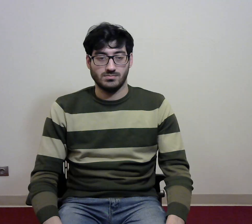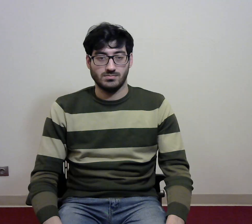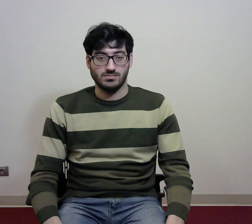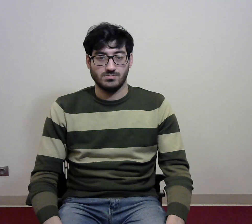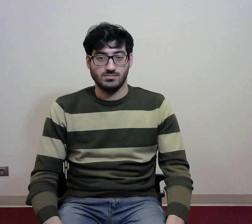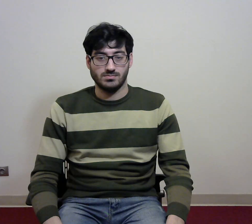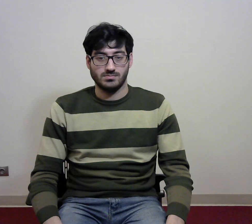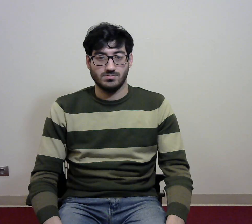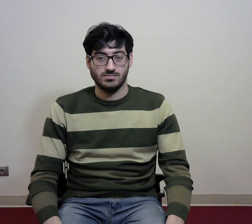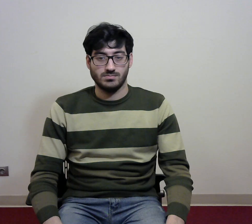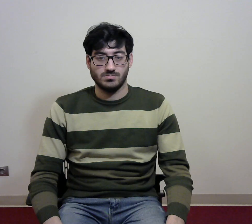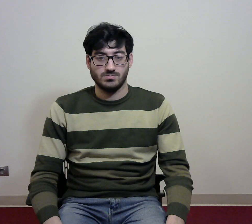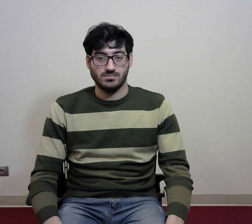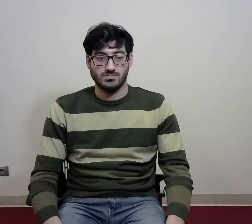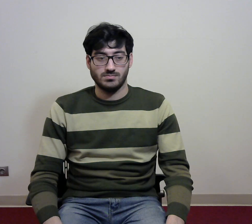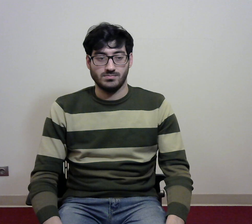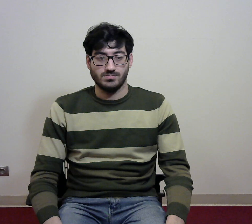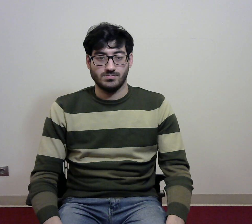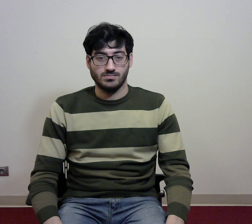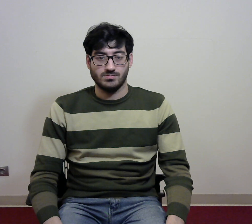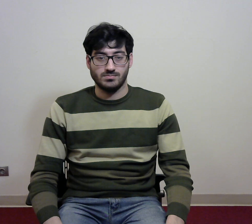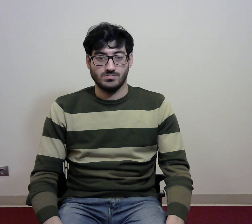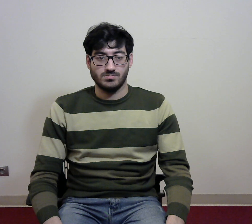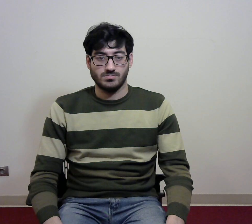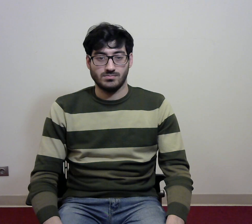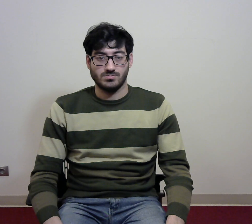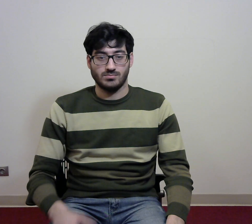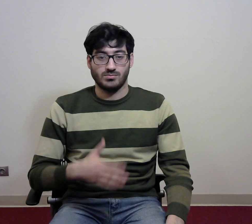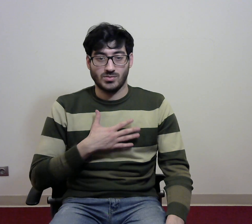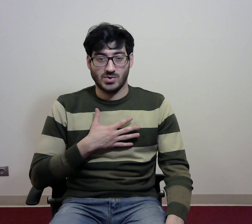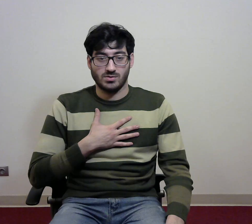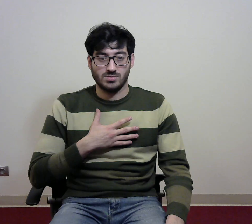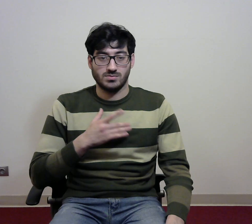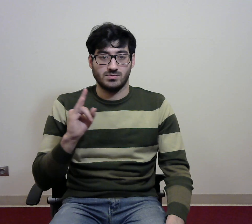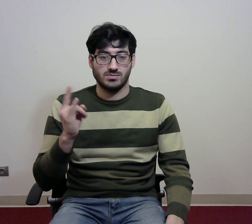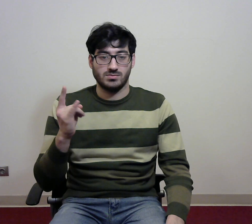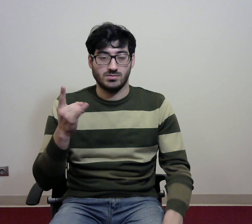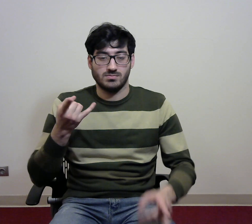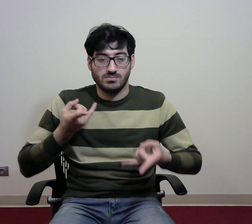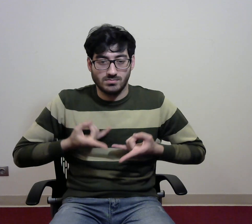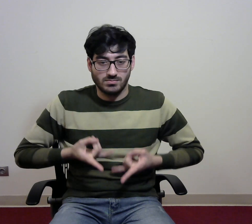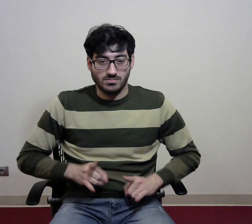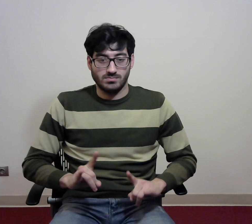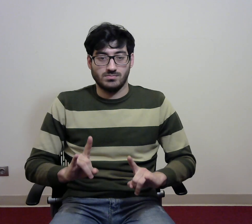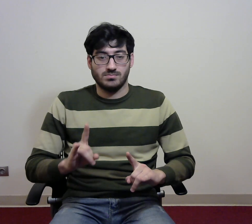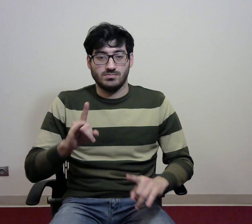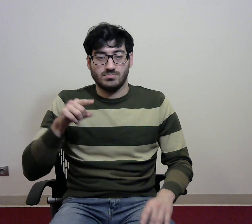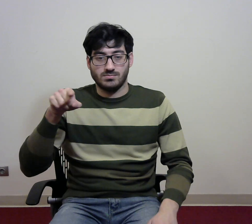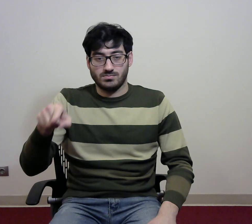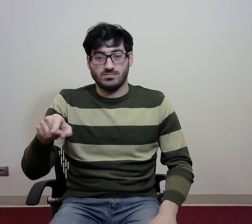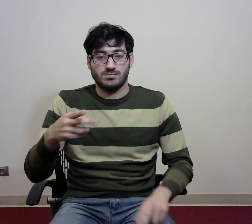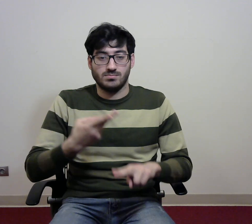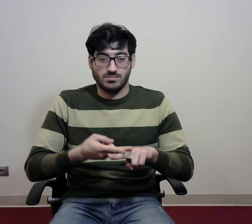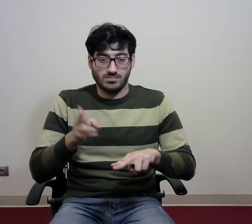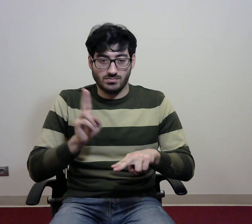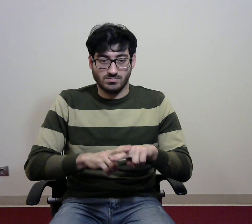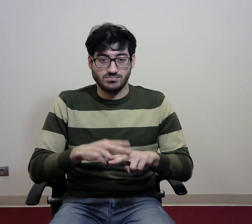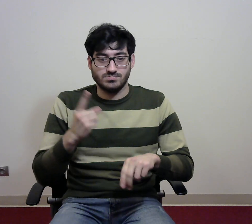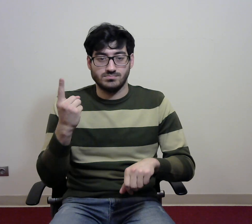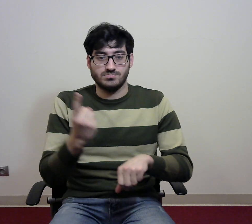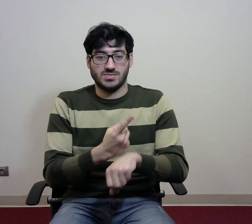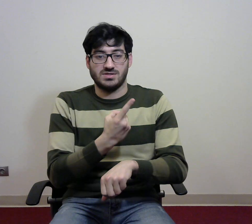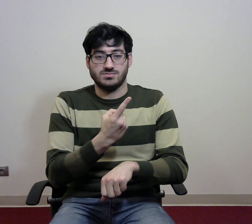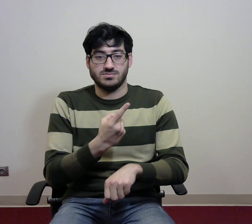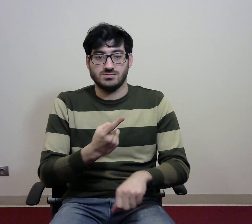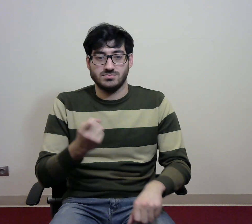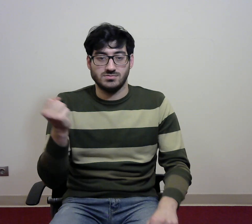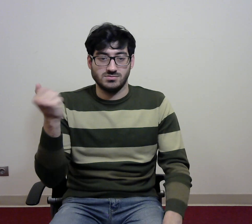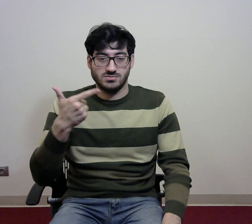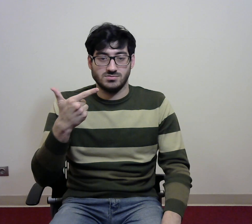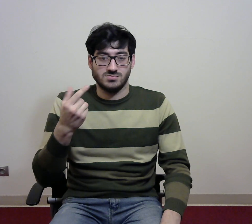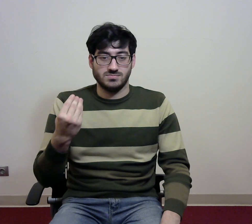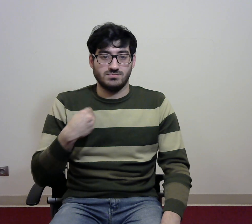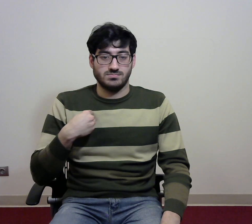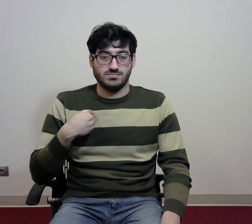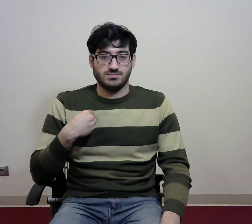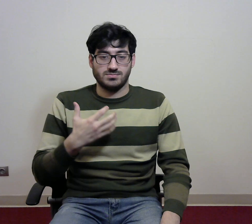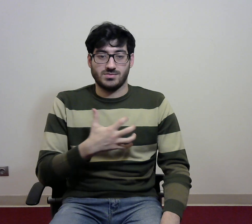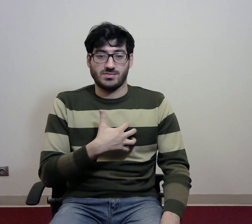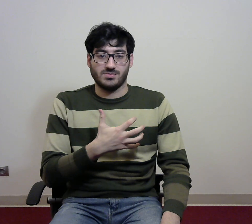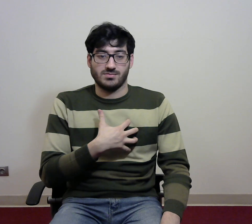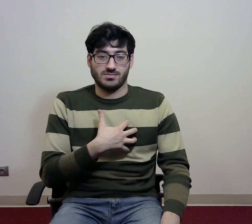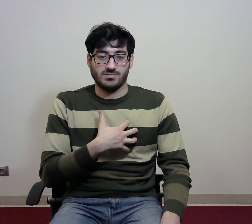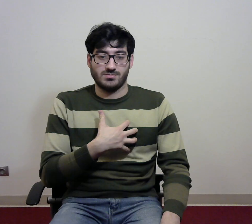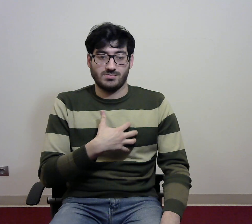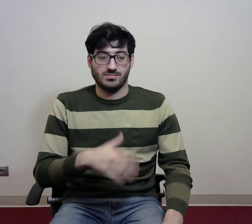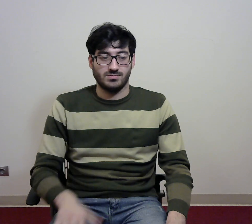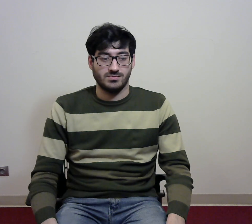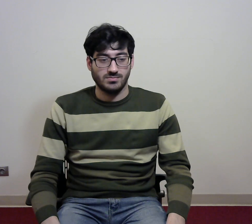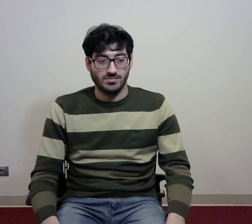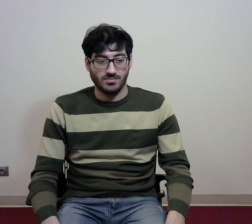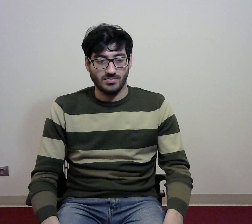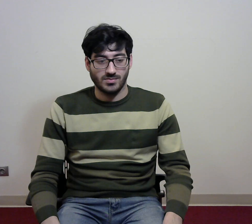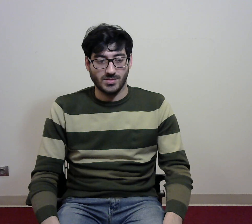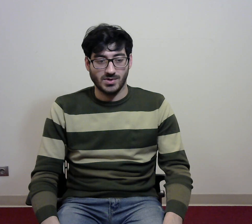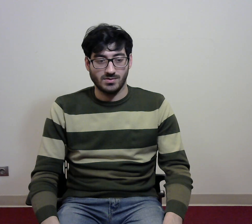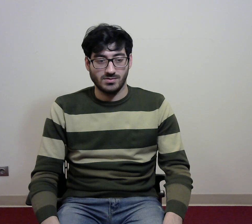Mənim uşağım anadan olub, ona görə birdəfəlik müavinət almaq istəyirəm